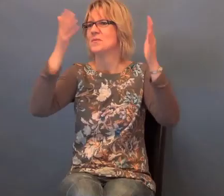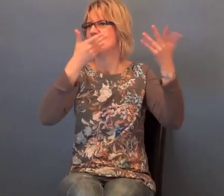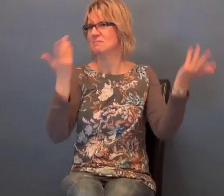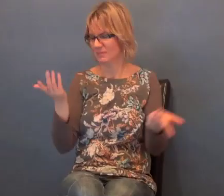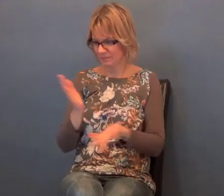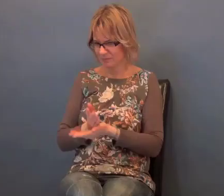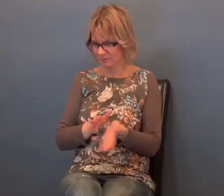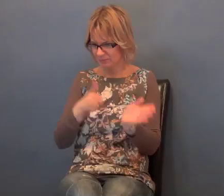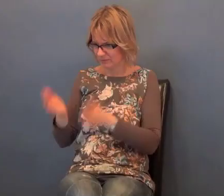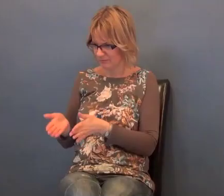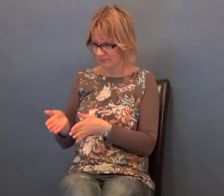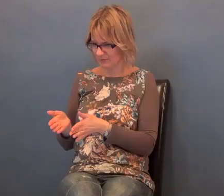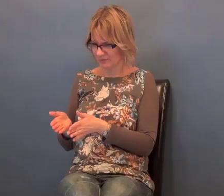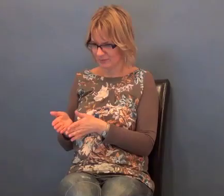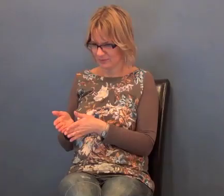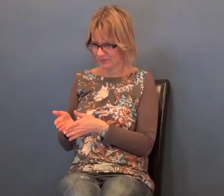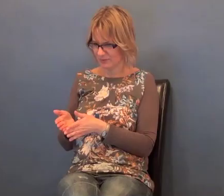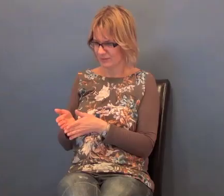Już, a teraz następny odcinek.